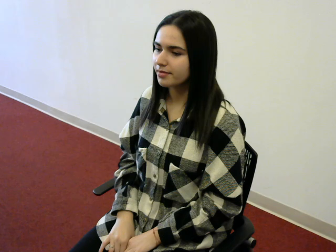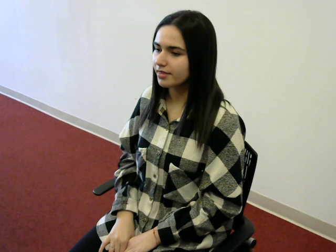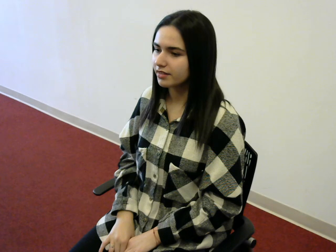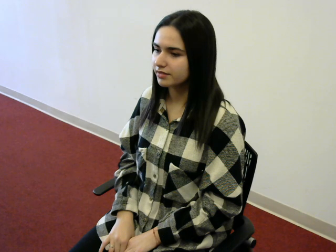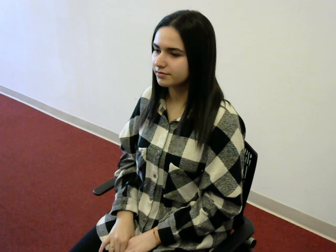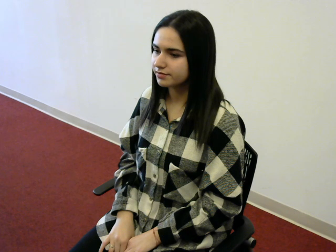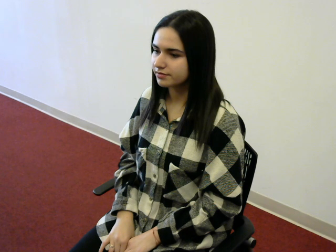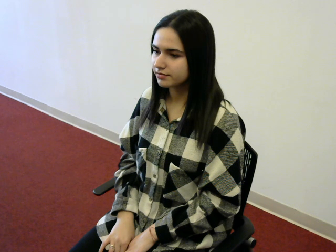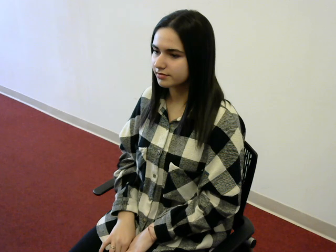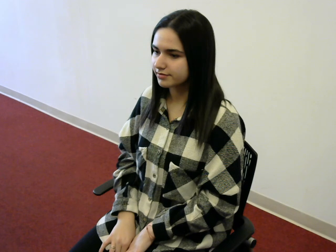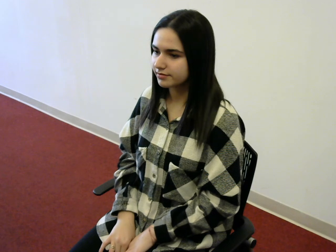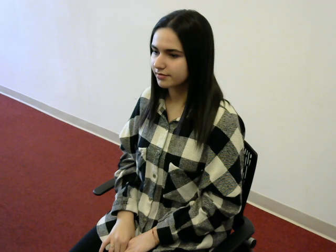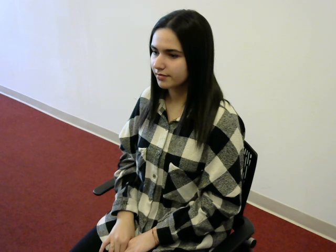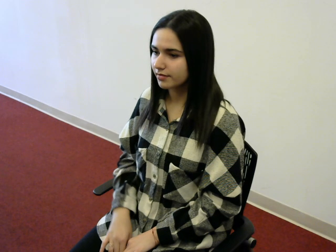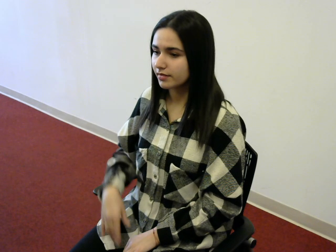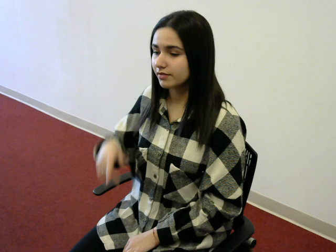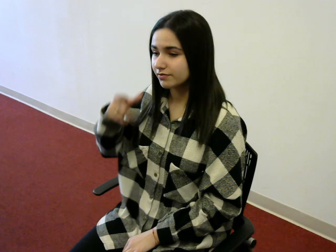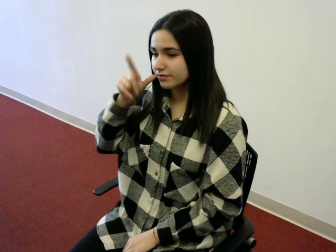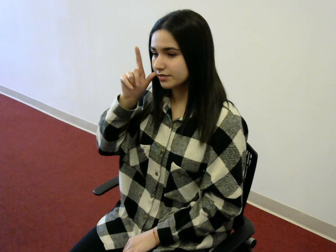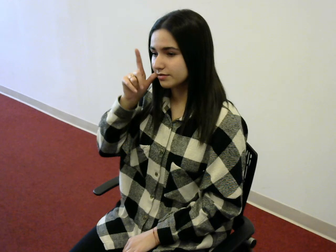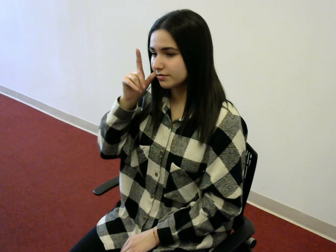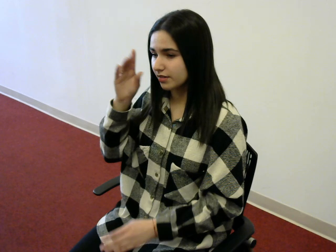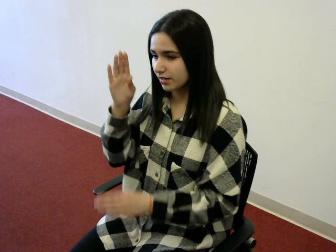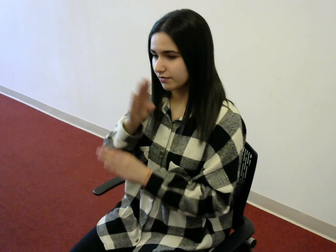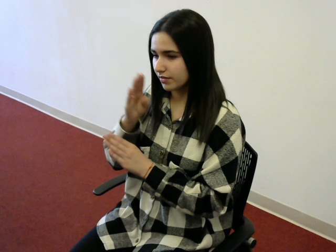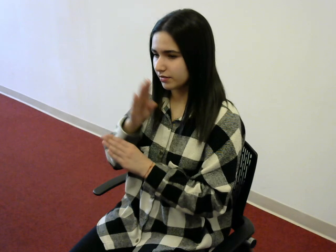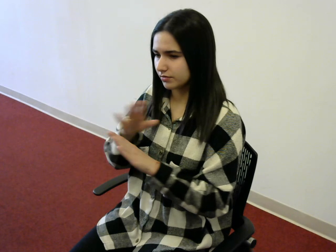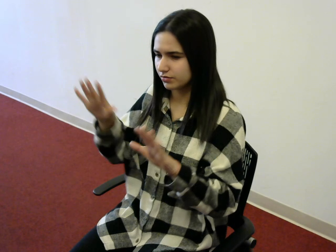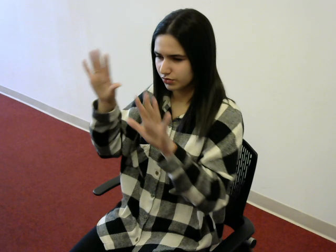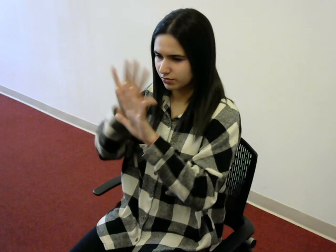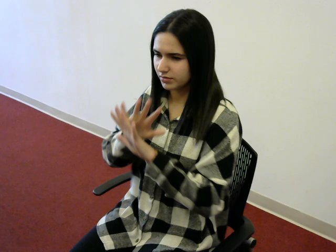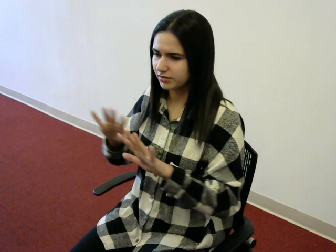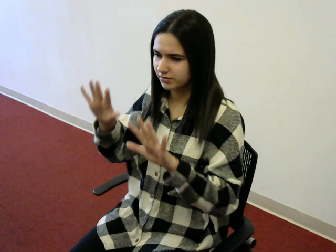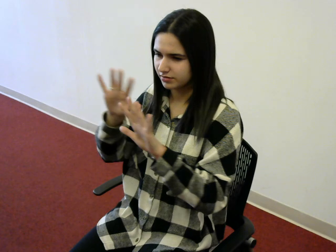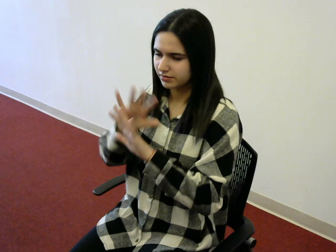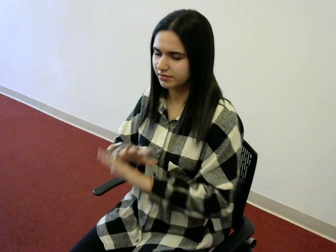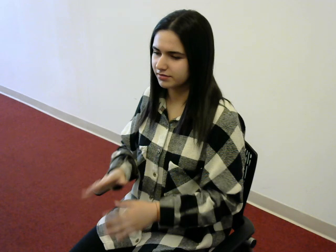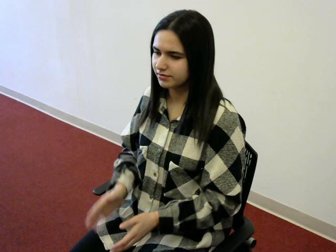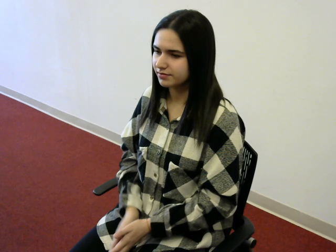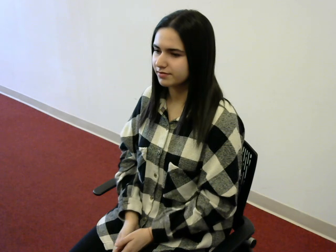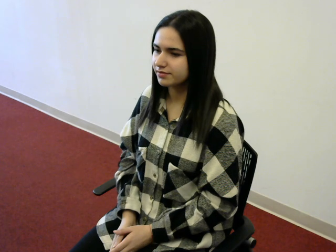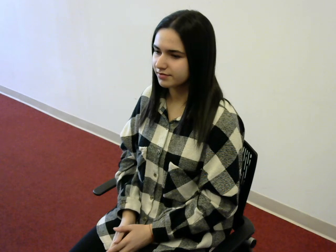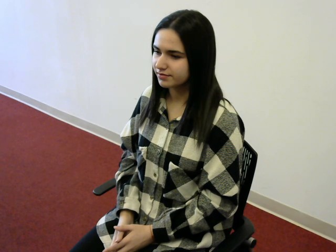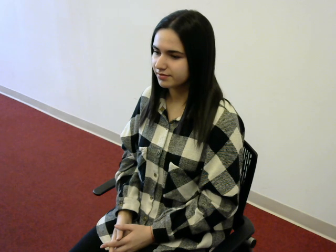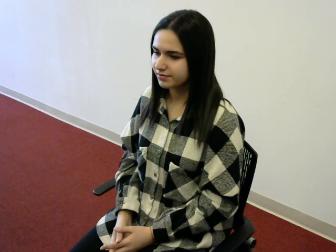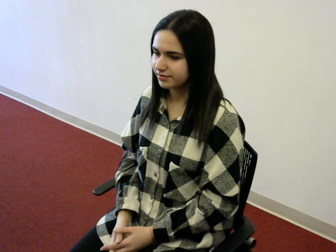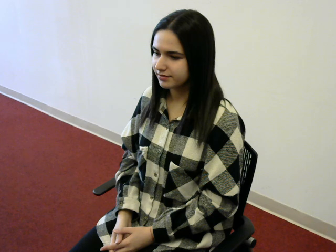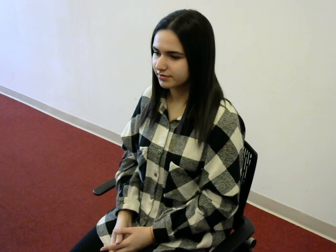Srağagün hava dumanlı idi